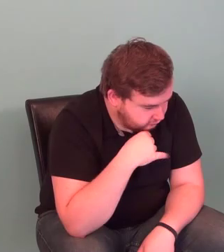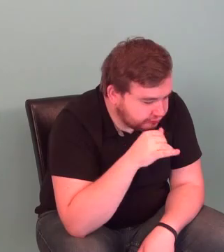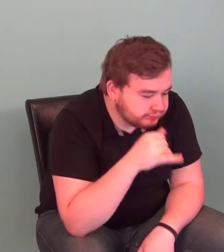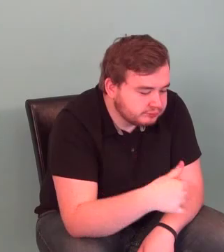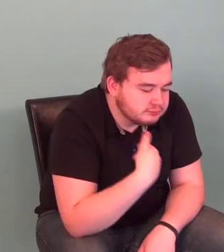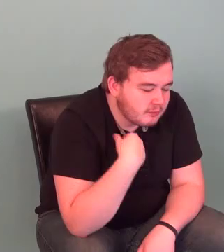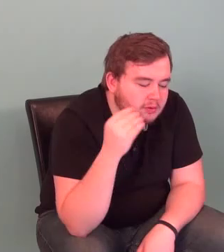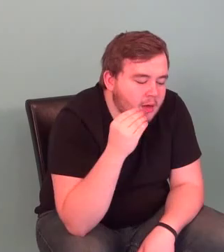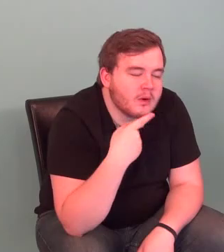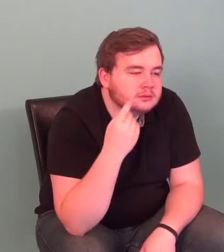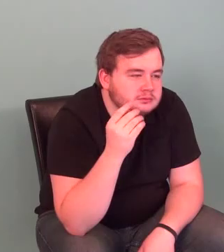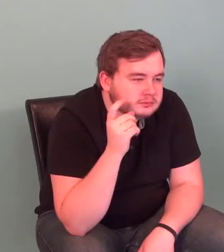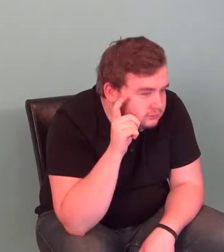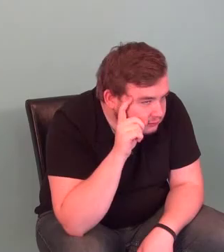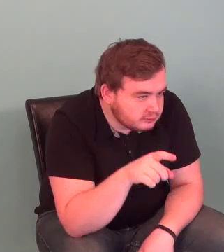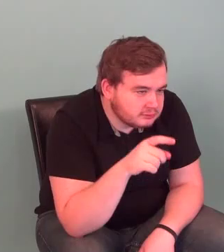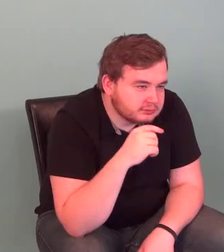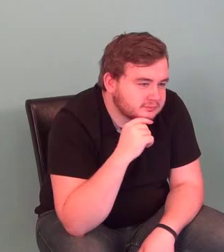Nie mogę, uczę się języka niemieckiego.